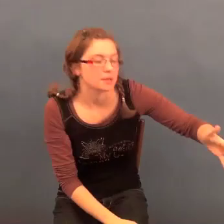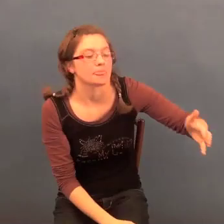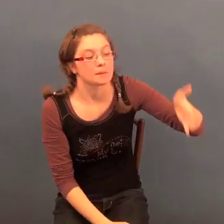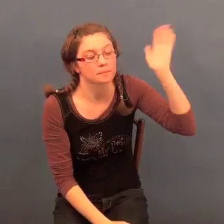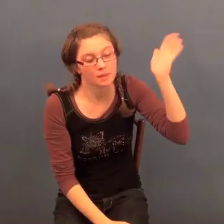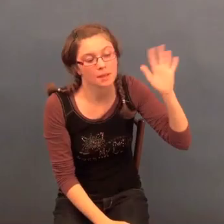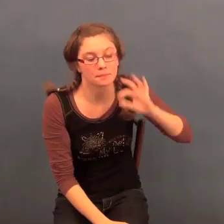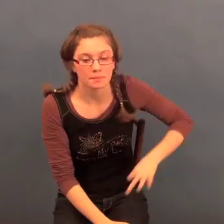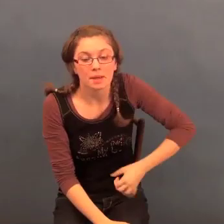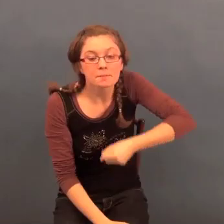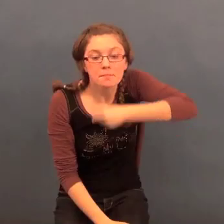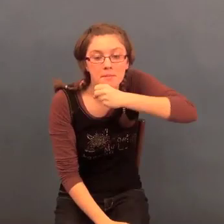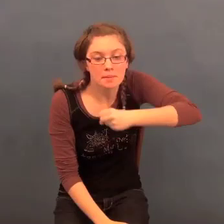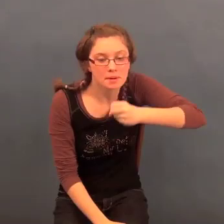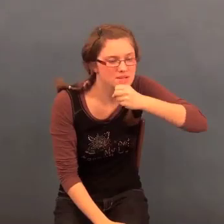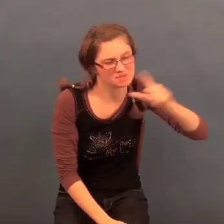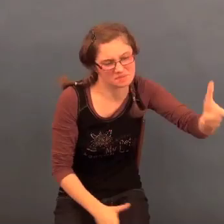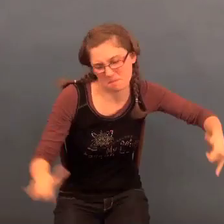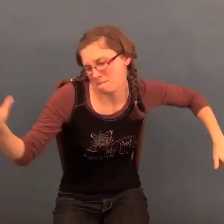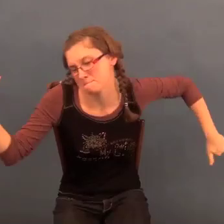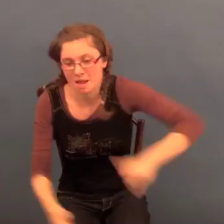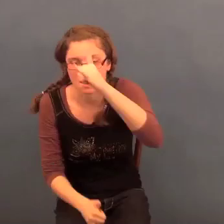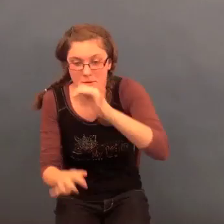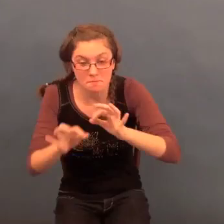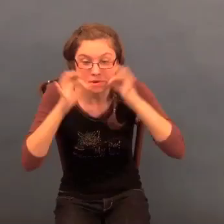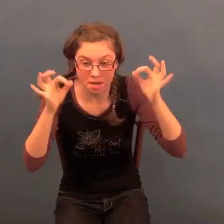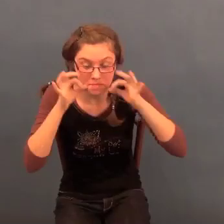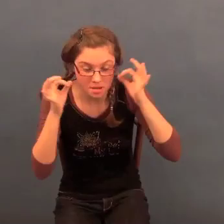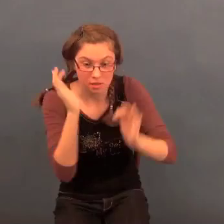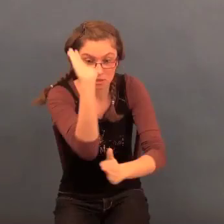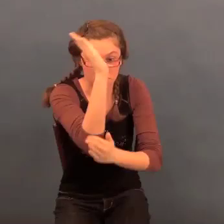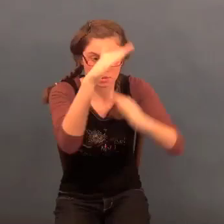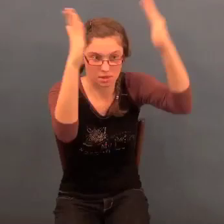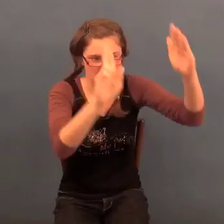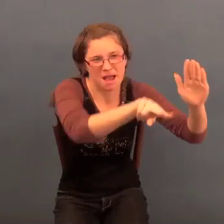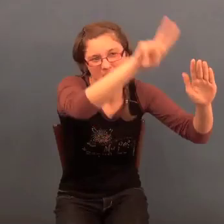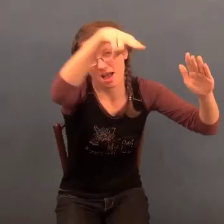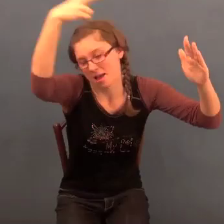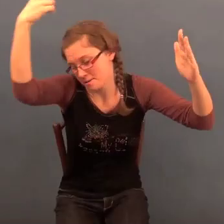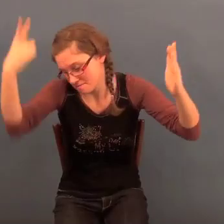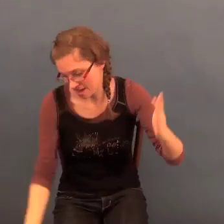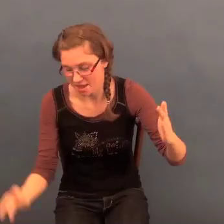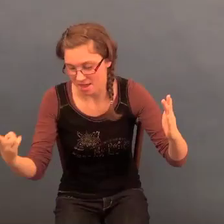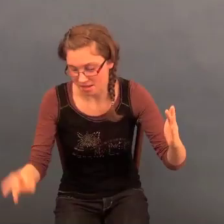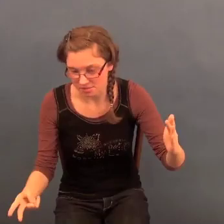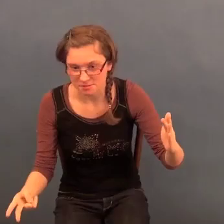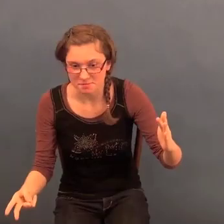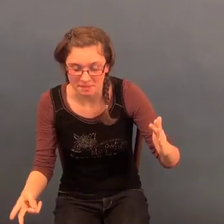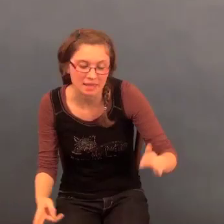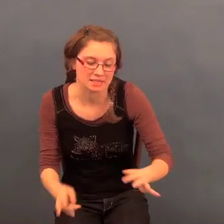Potem babcia mocno kopie kota, a ten wypada przez okno z domu na ziemię.